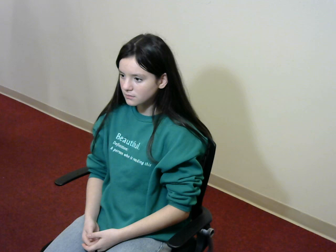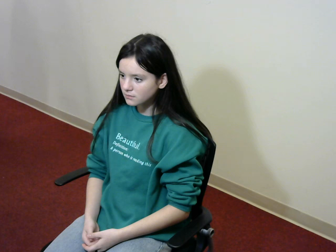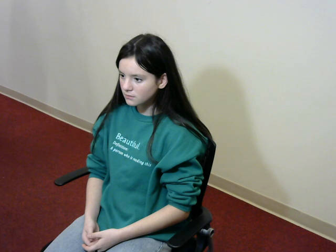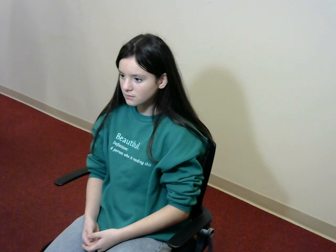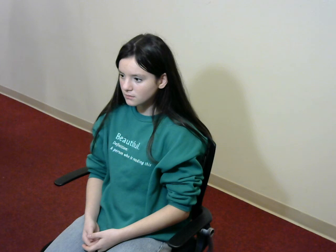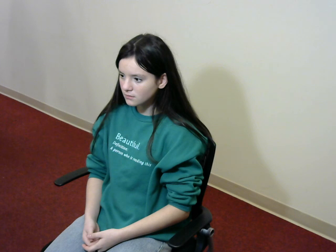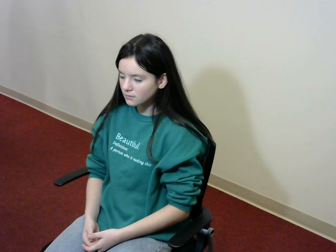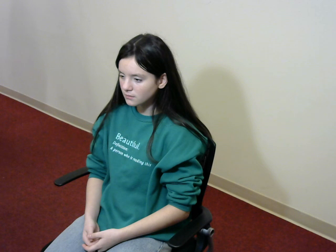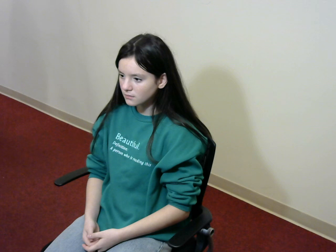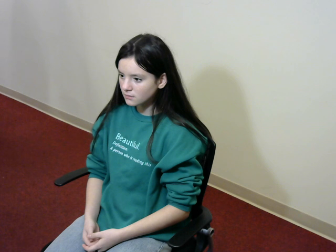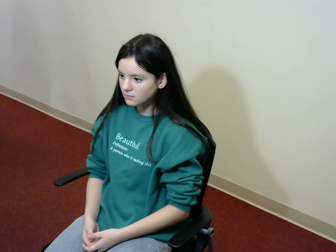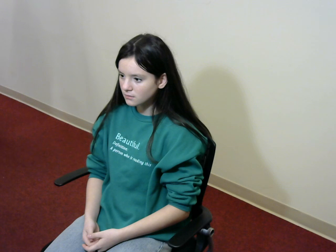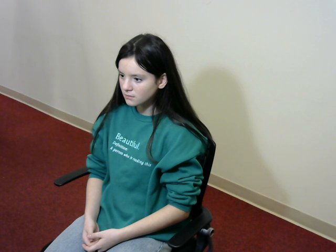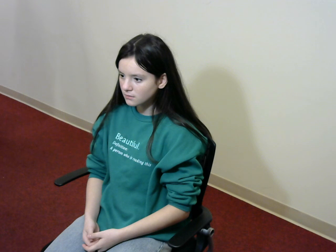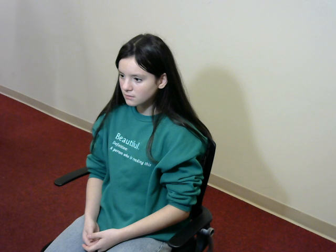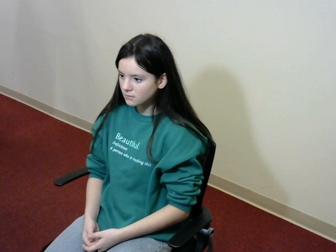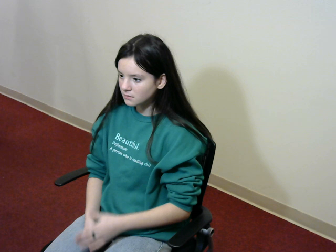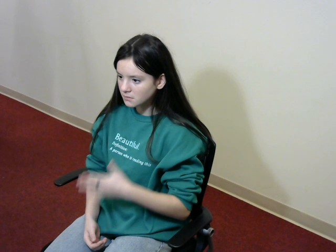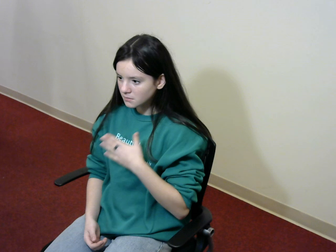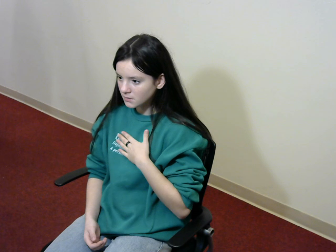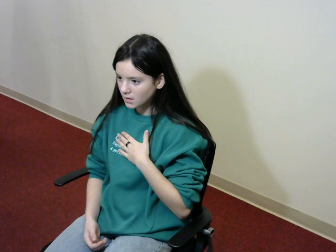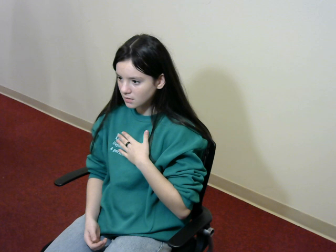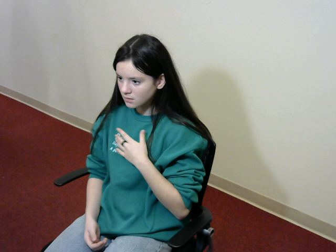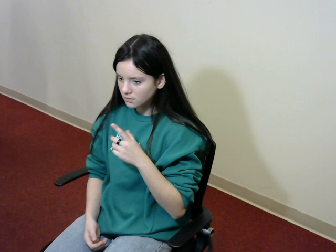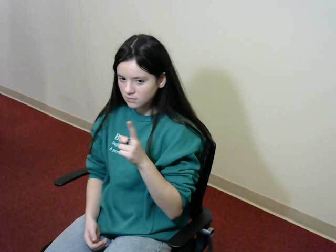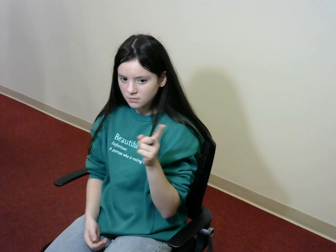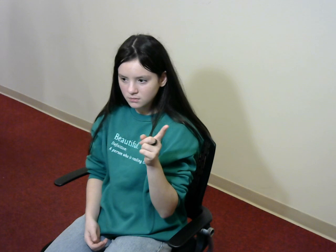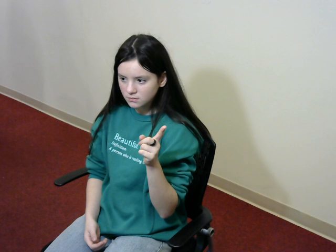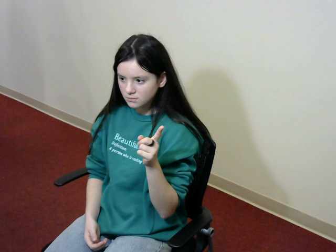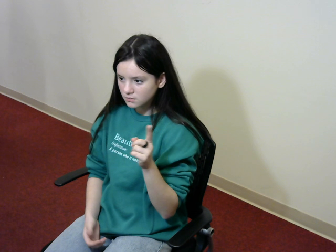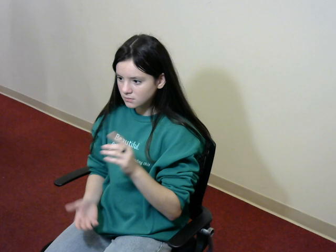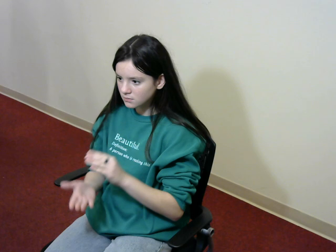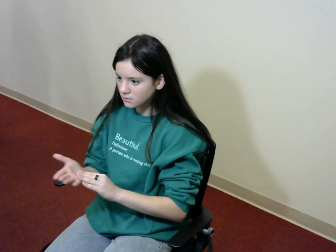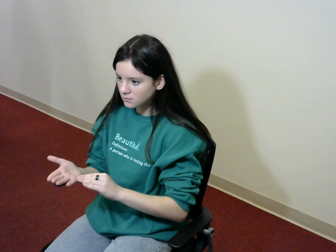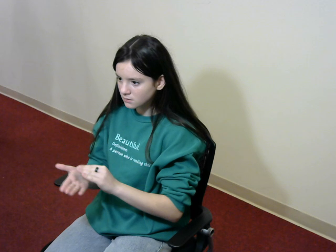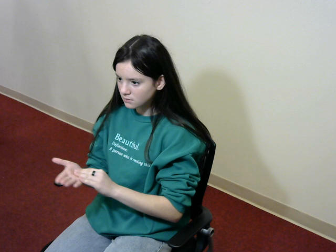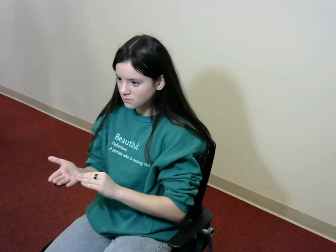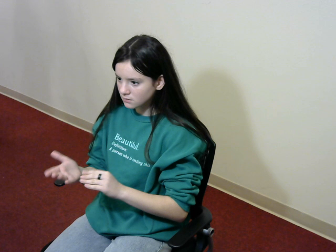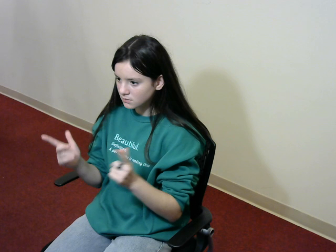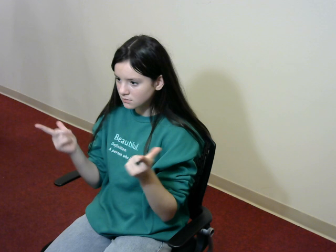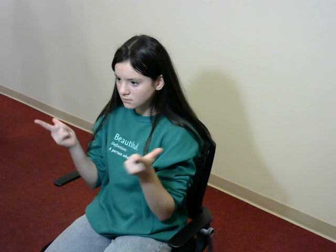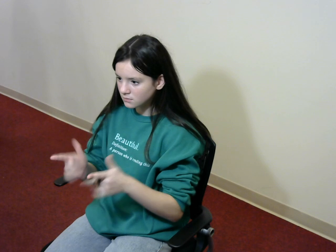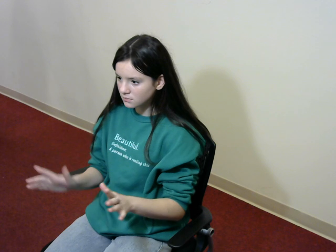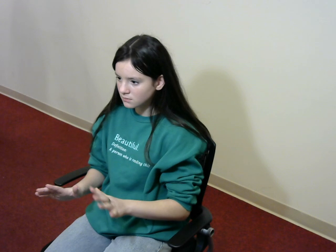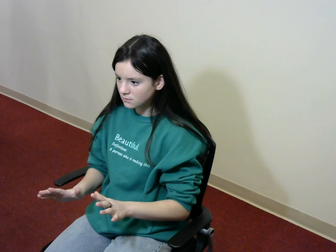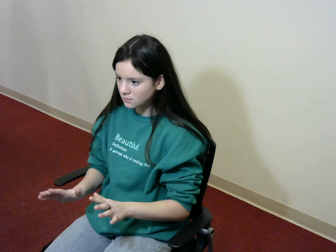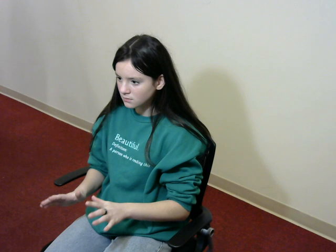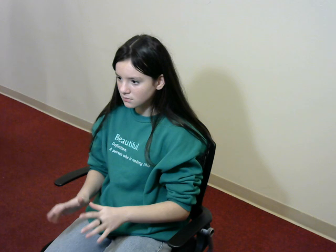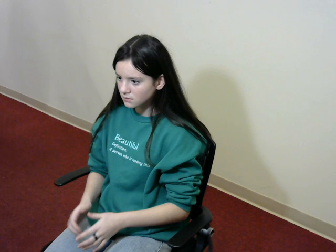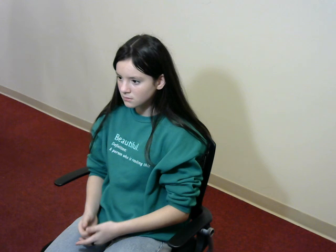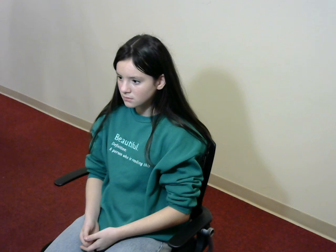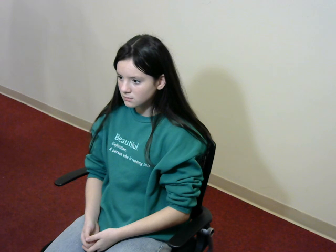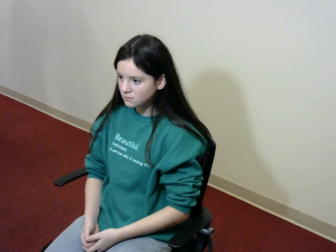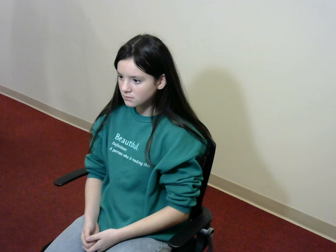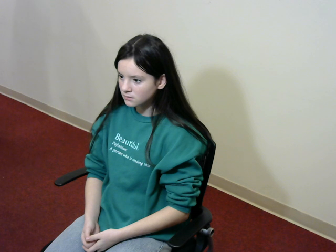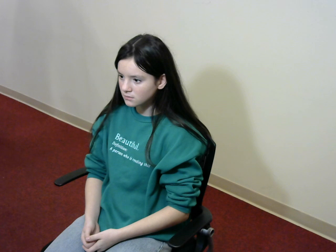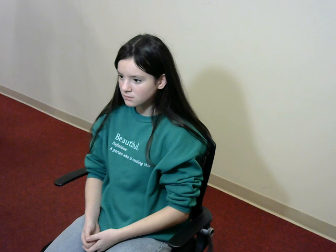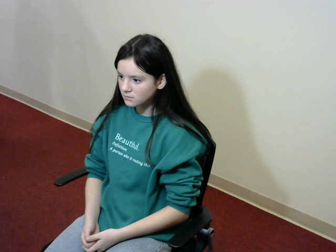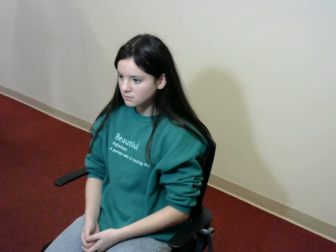Mən onun yazdıqları ilə razı deyiləm